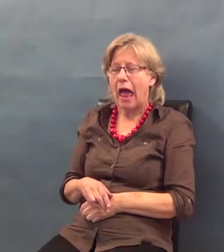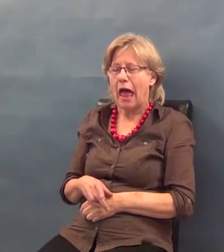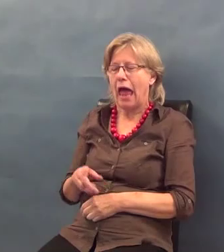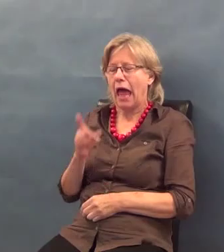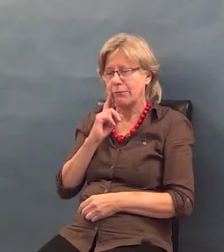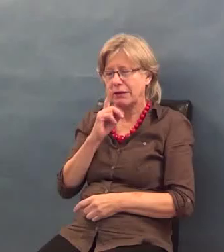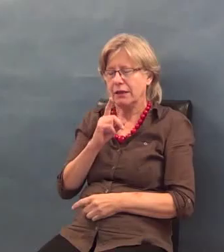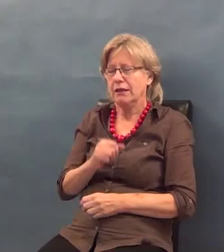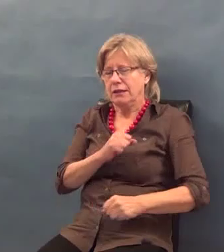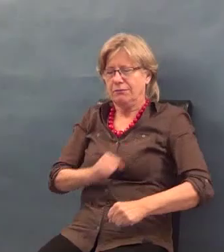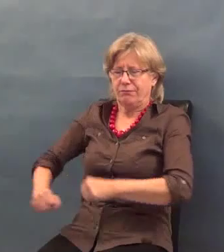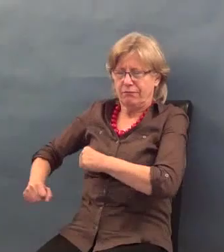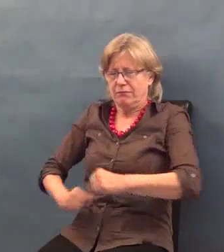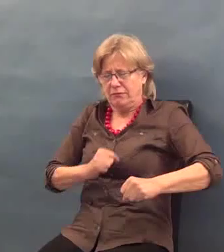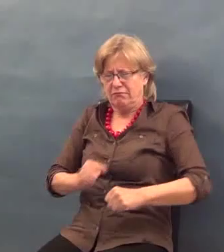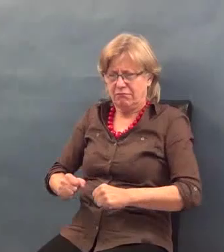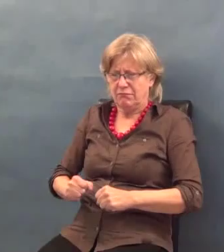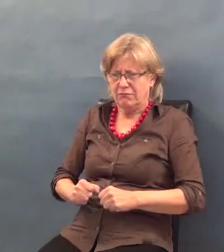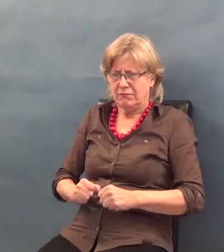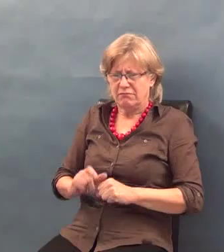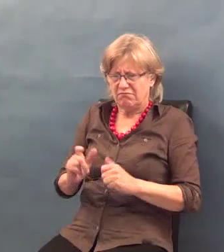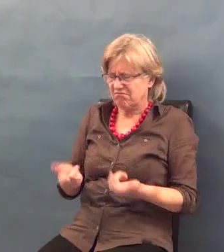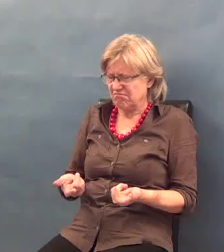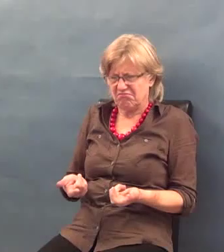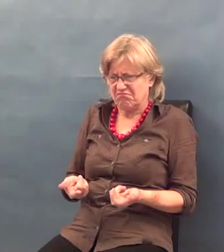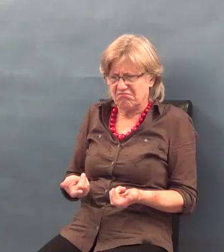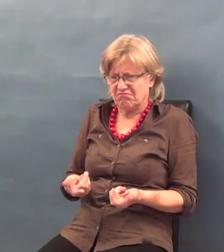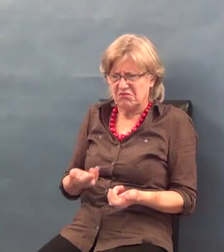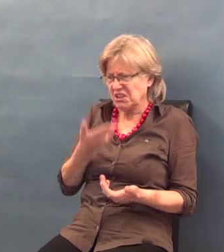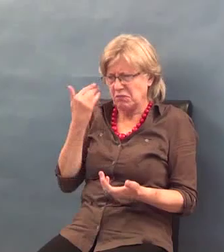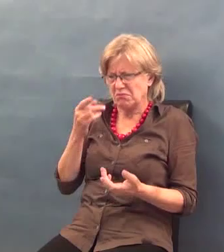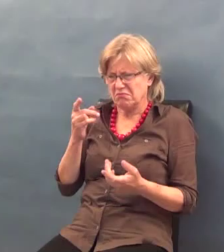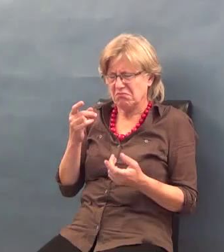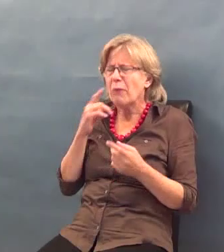Chłopiec maszeruje i nagle nie wie co się dzieje.